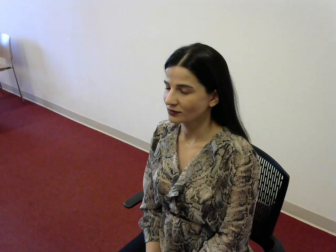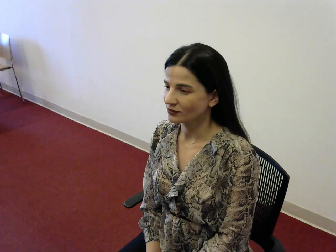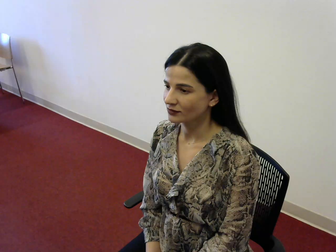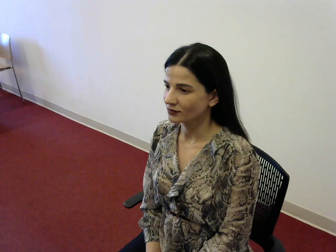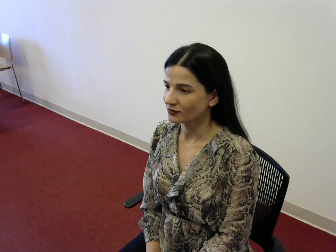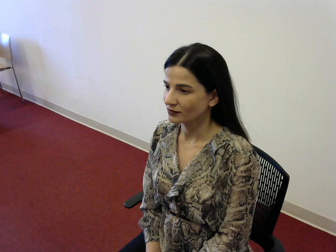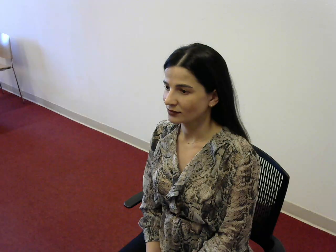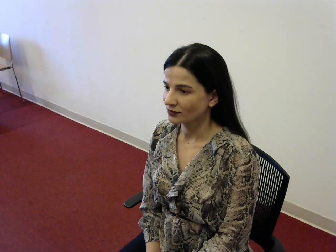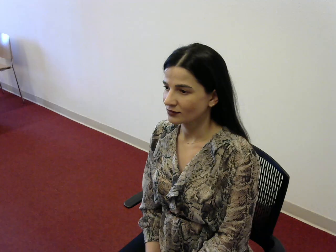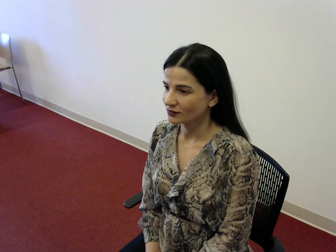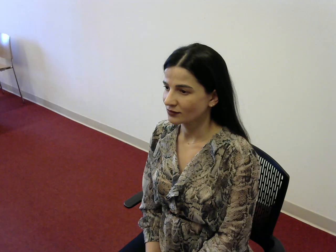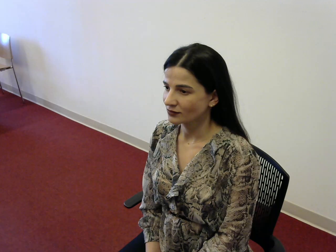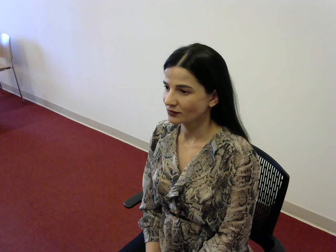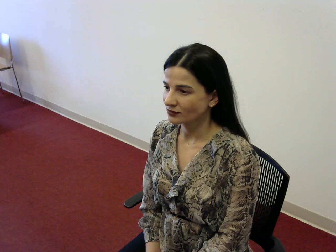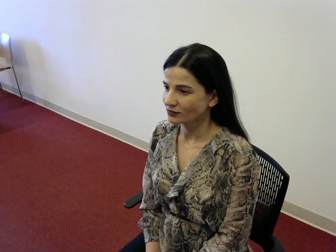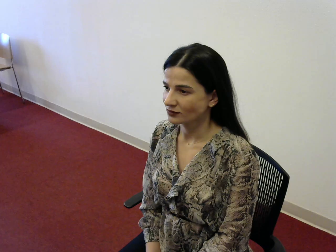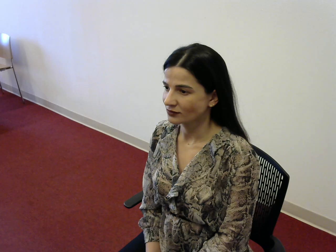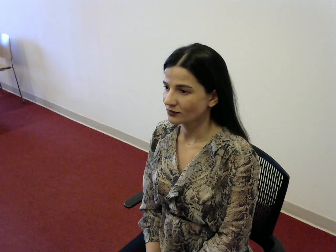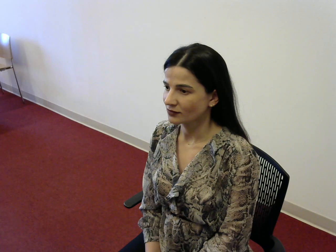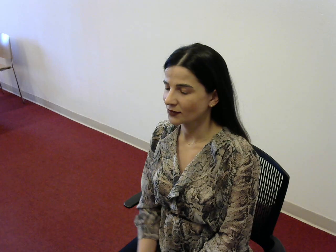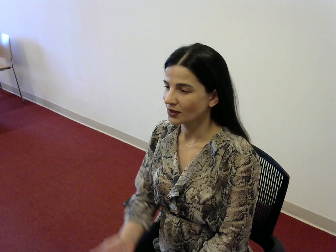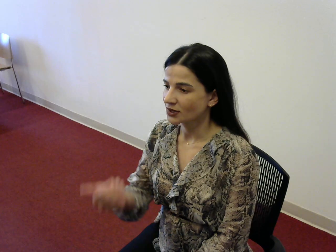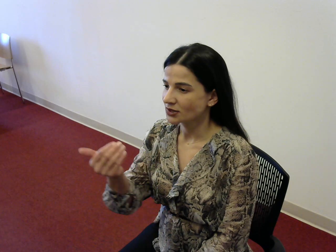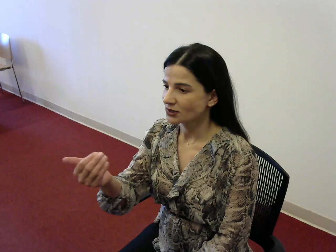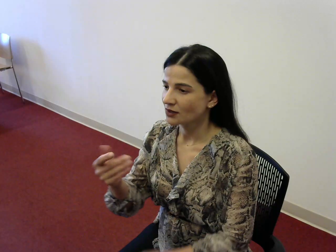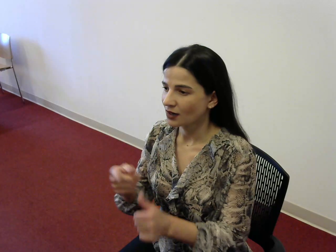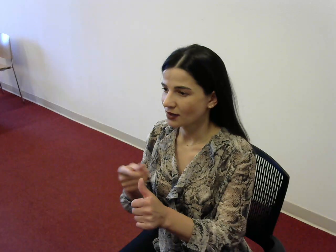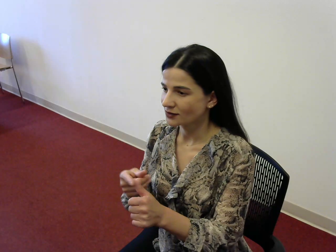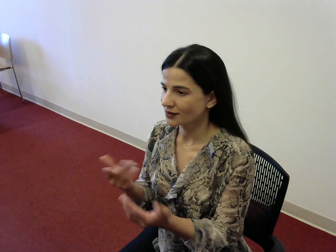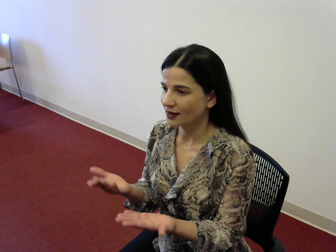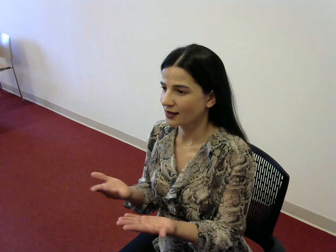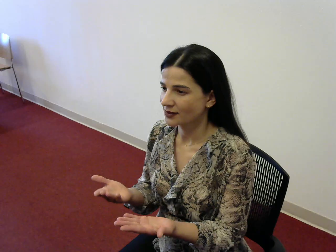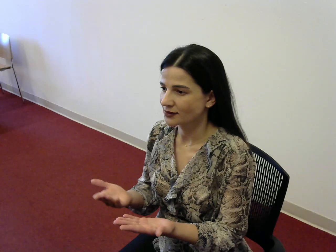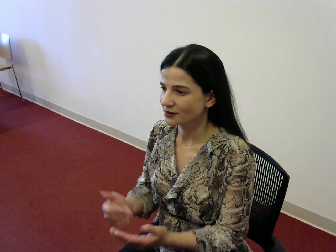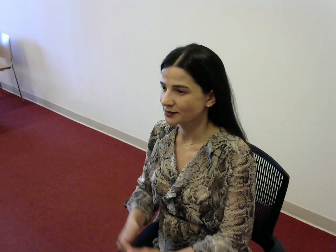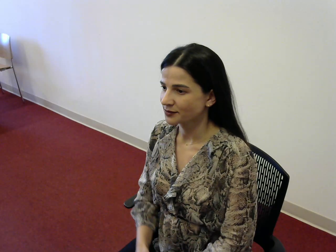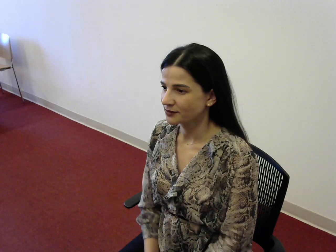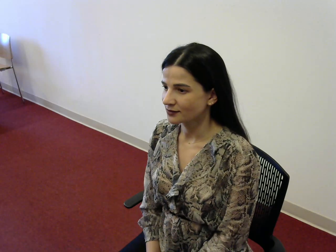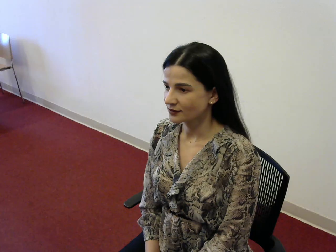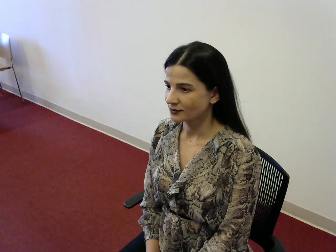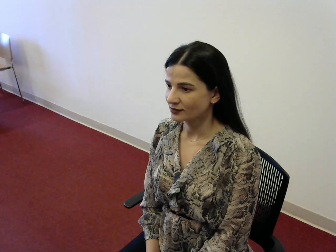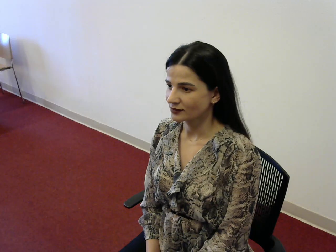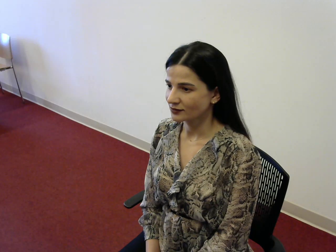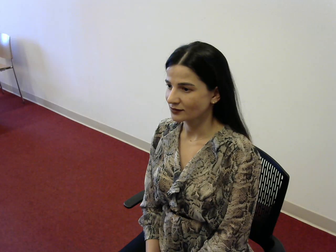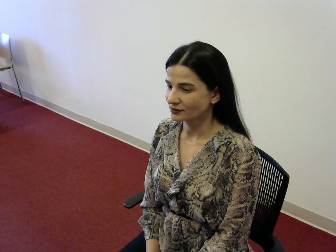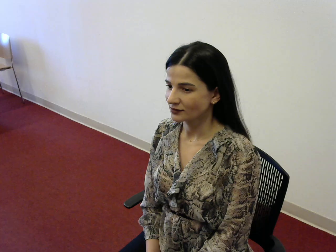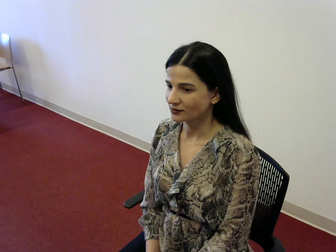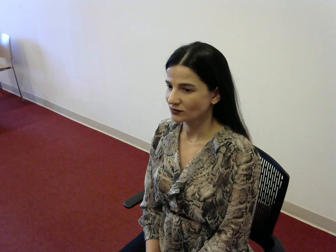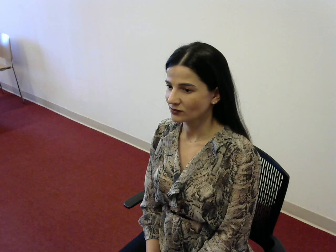Sizin adınız nədir?